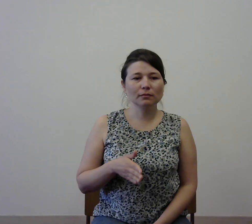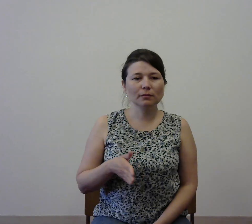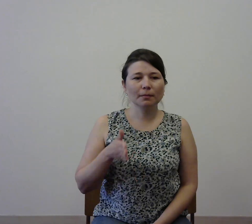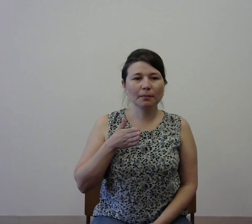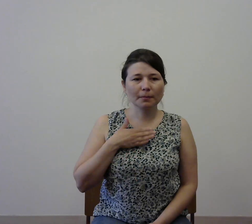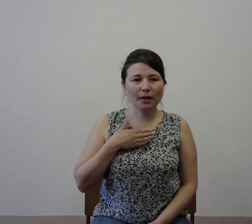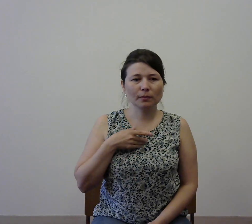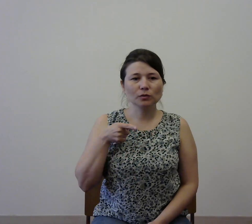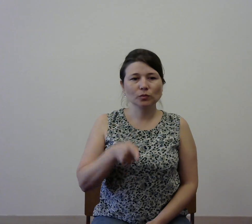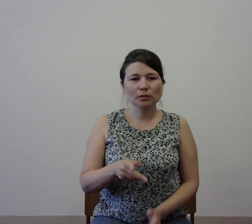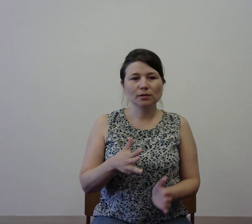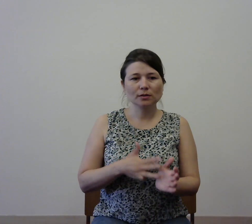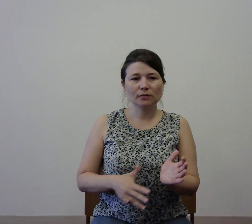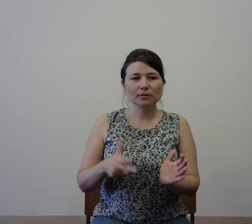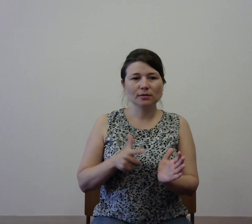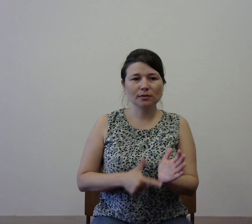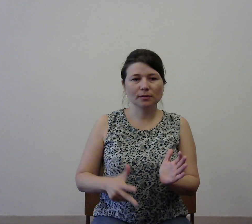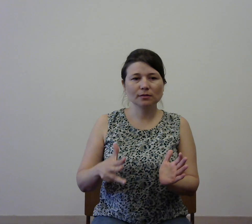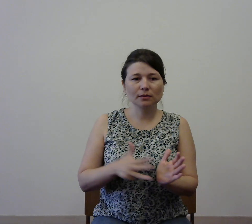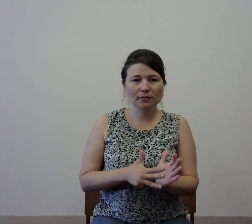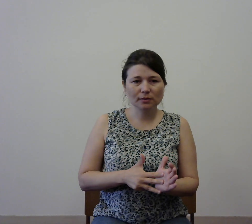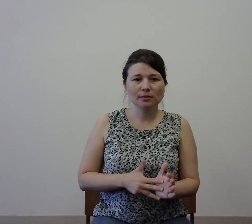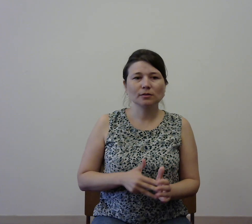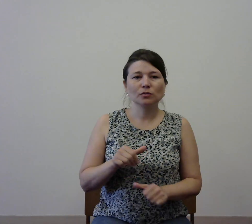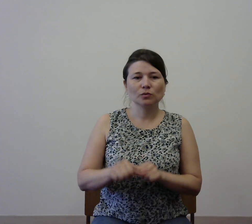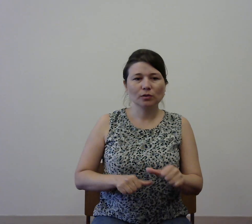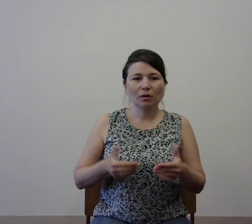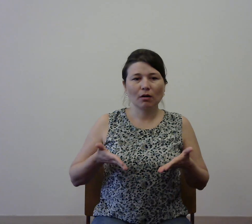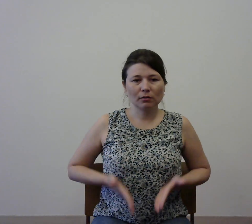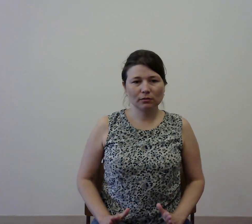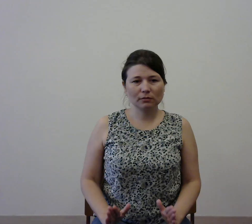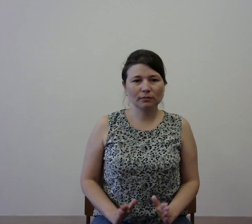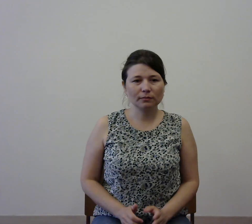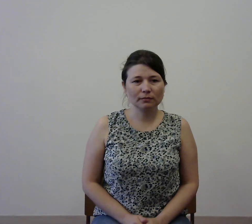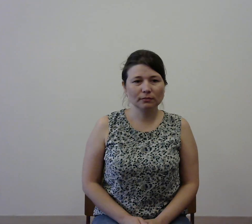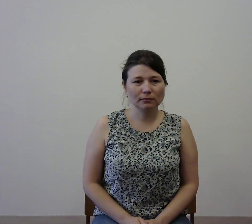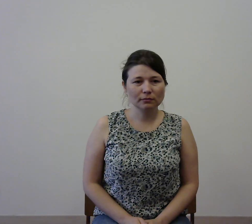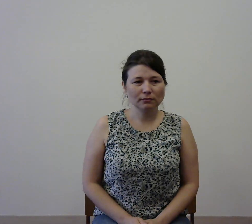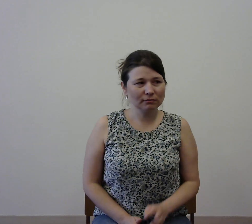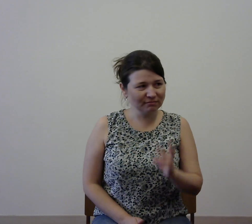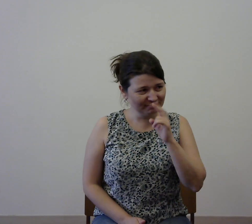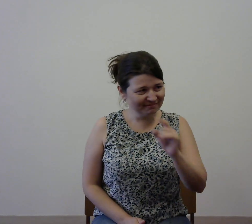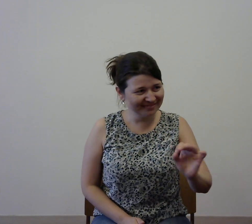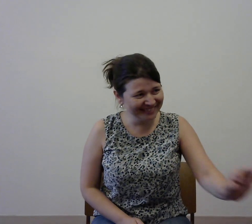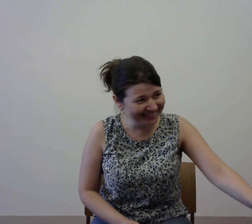Mən 1979-cu ildə anadan olmuşam